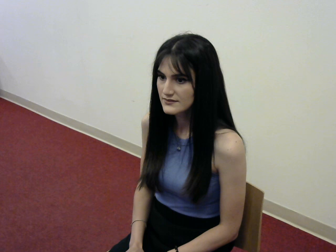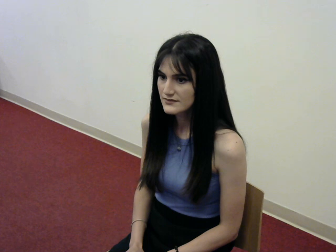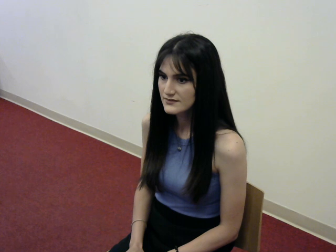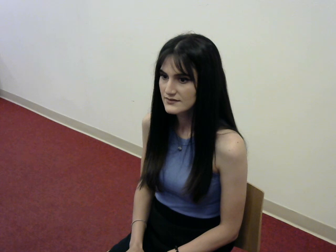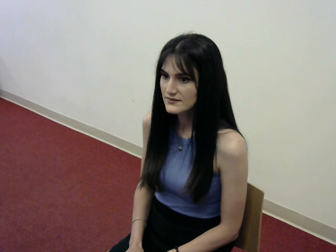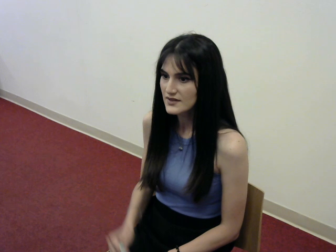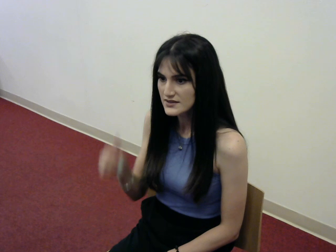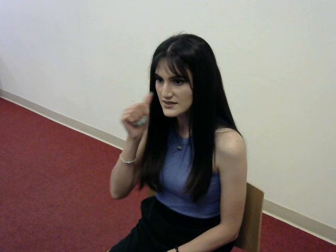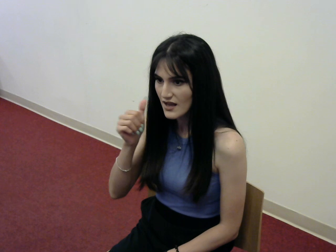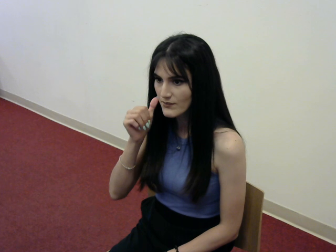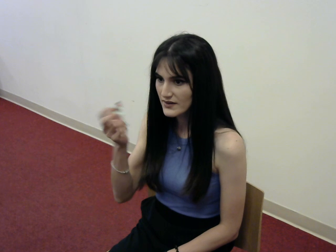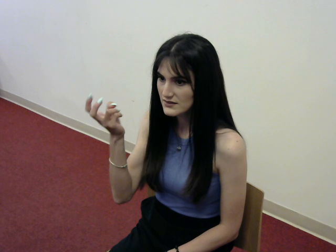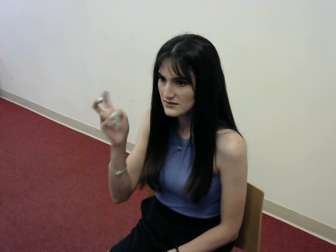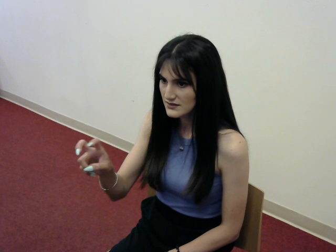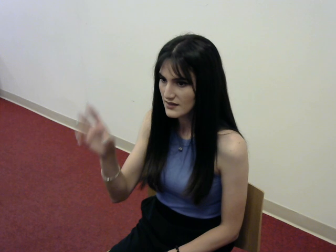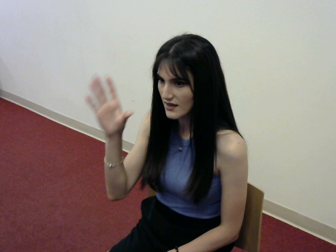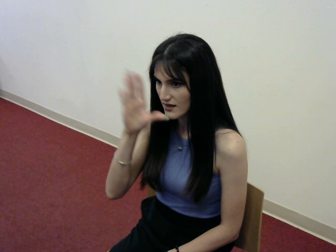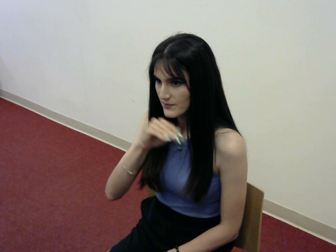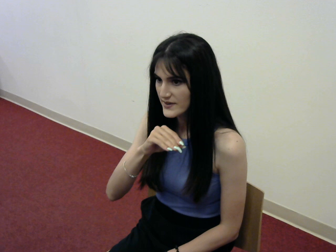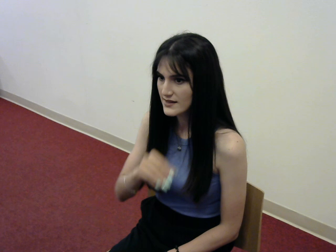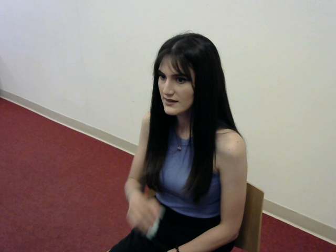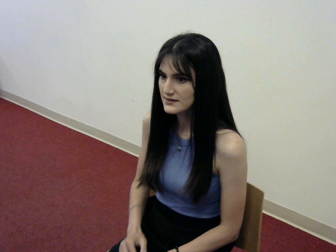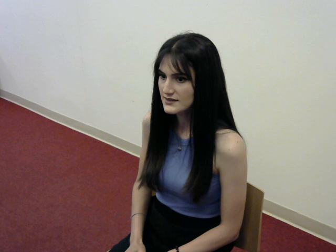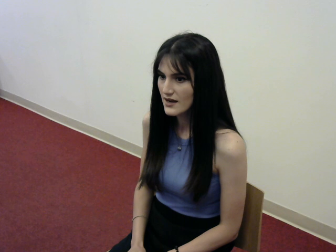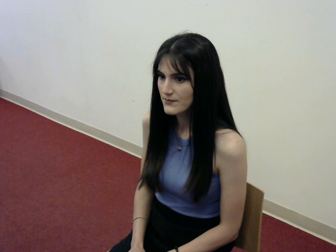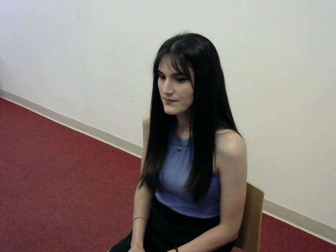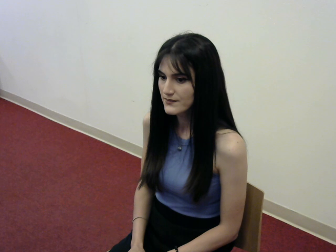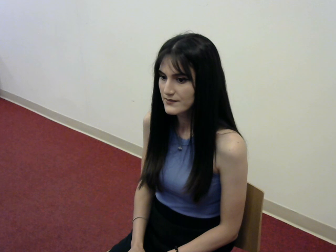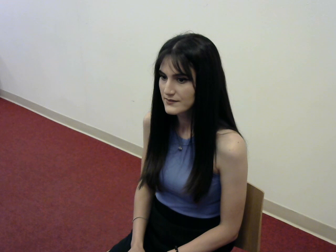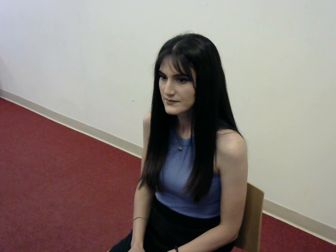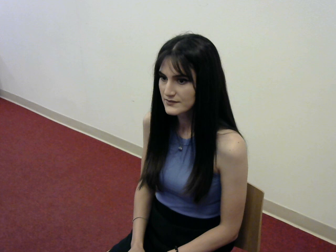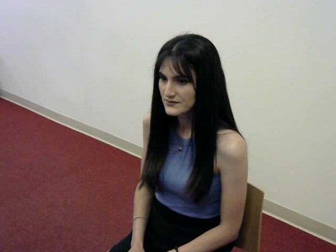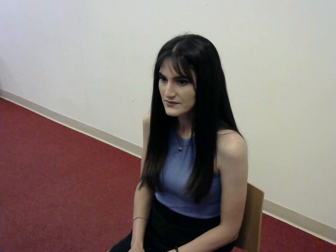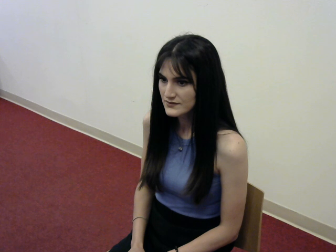Sabah gələ bilərəmmi?